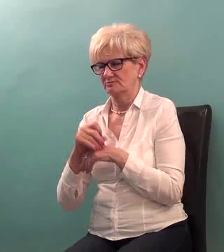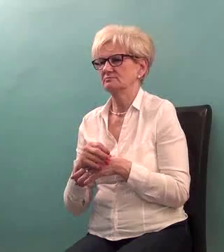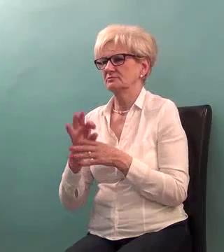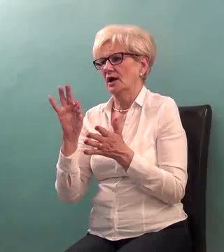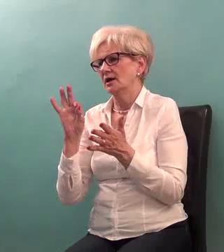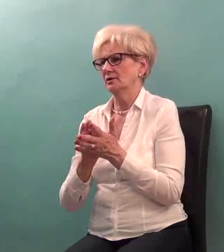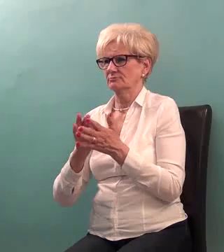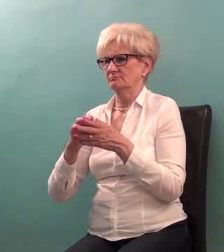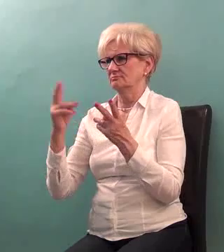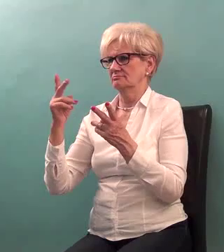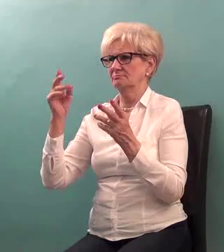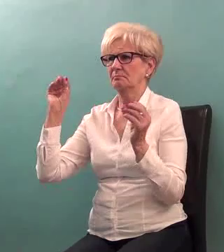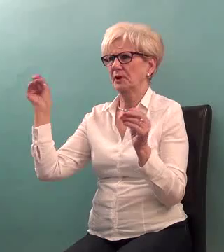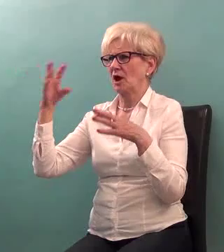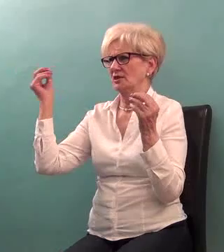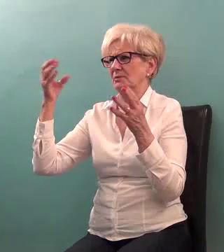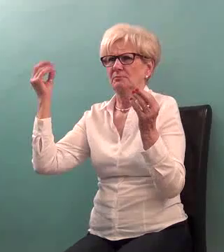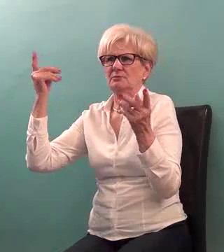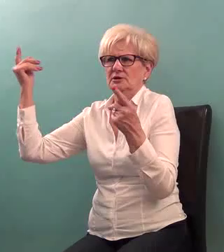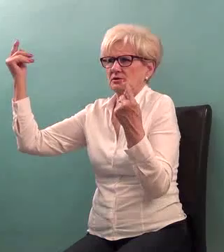Nagle tego dnia słychać alarm pogotowia.